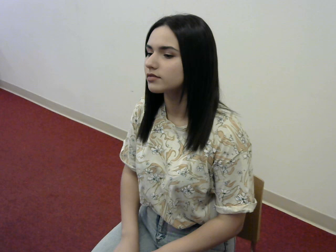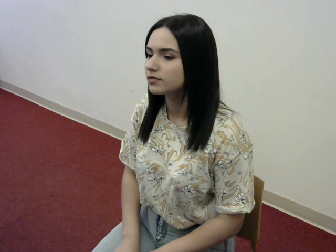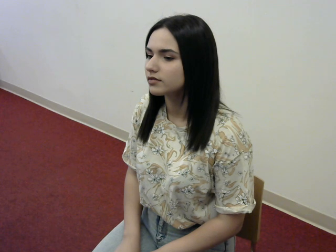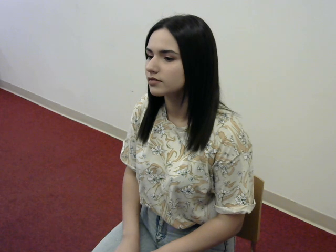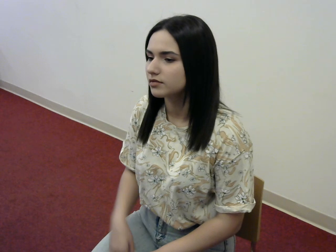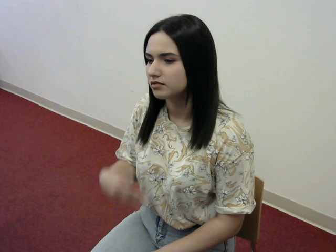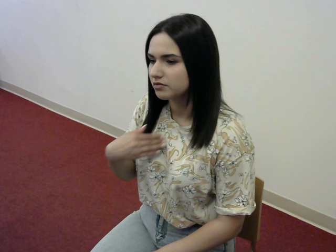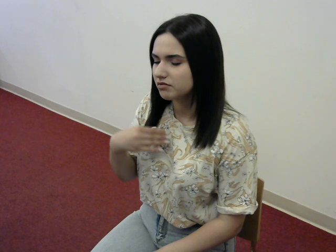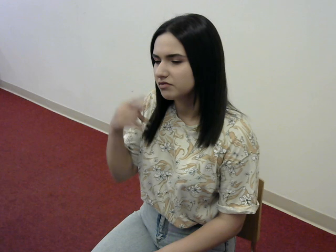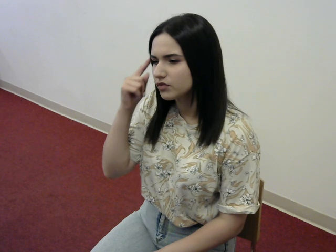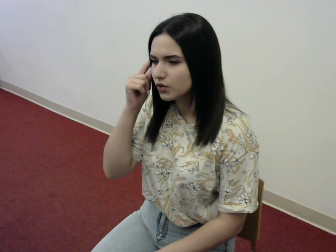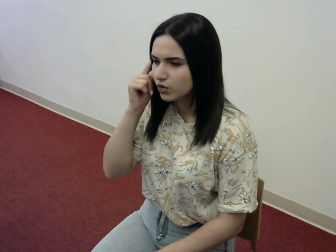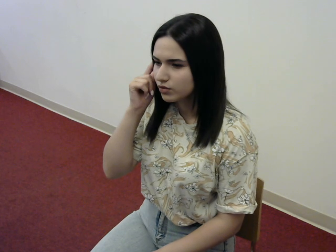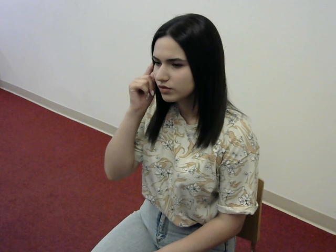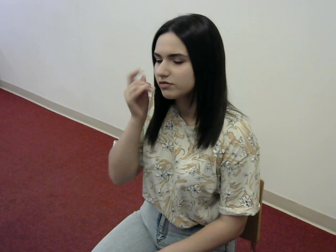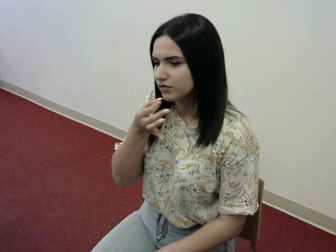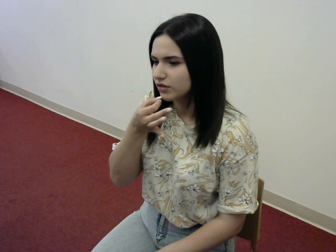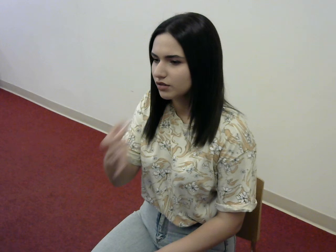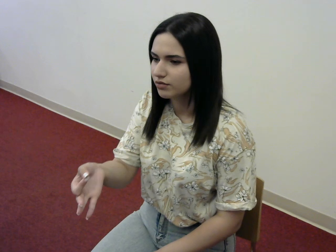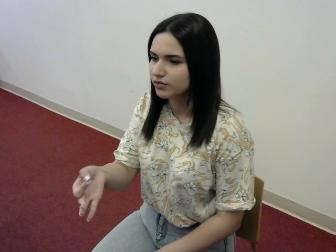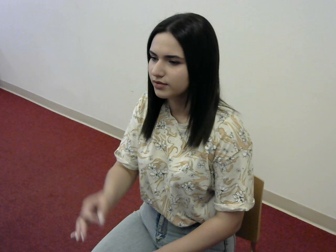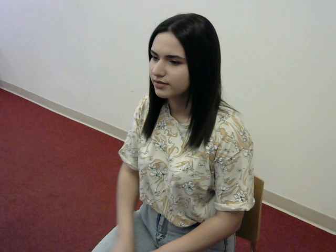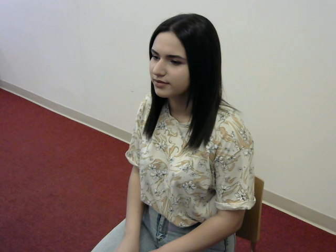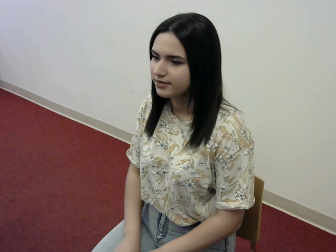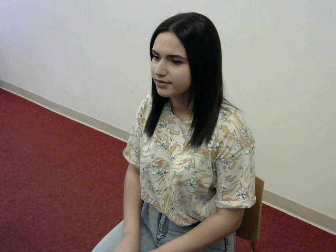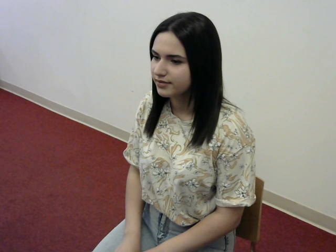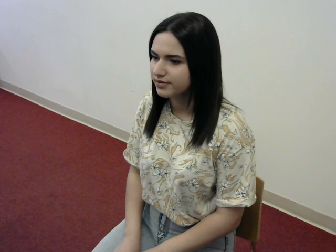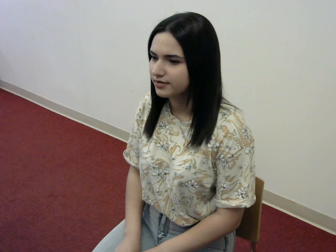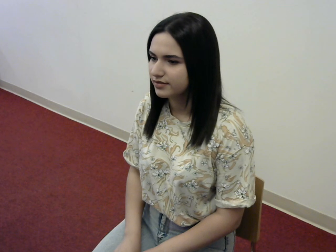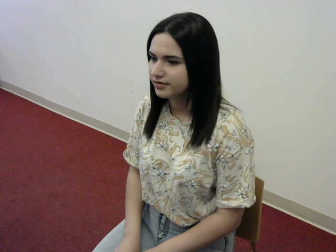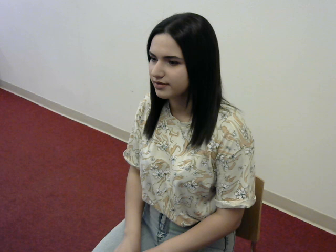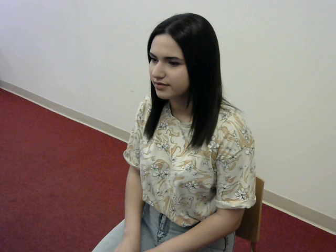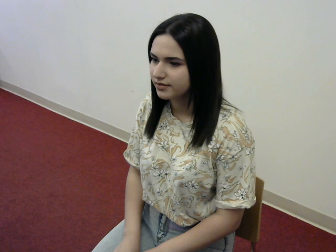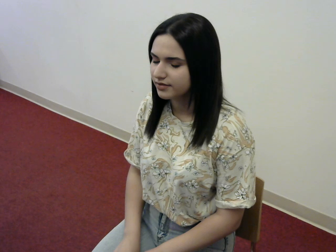Mən fikirləşim, deyərəm